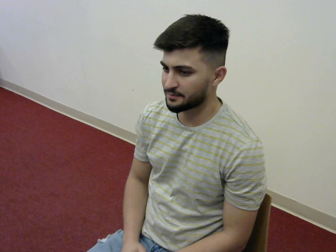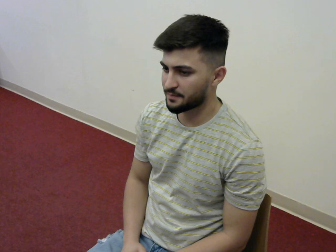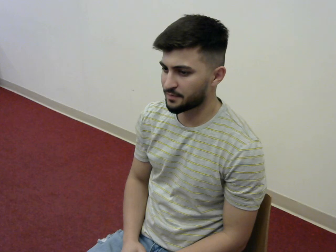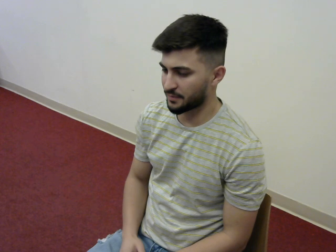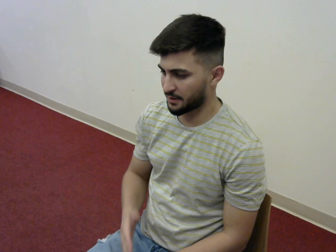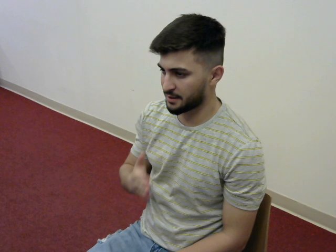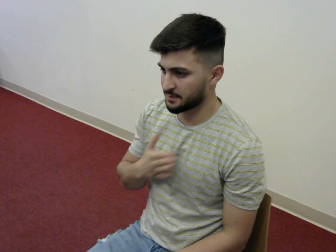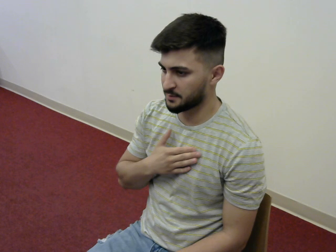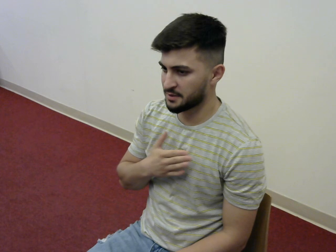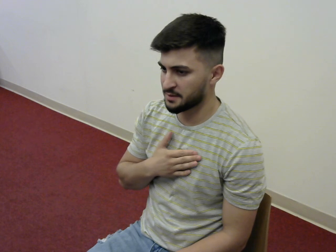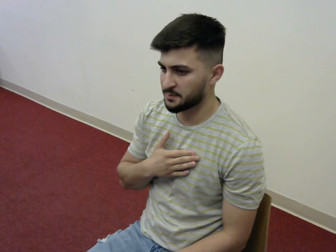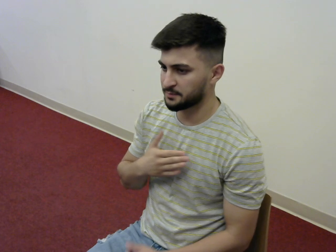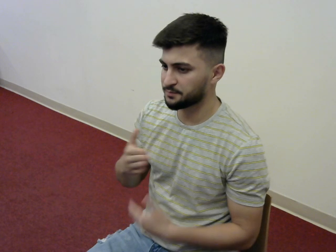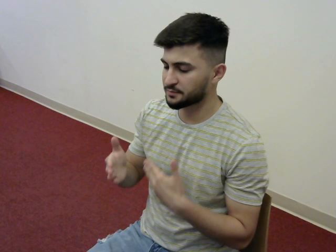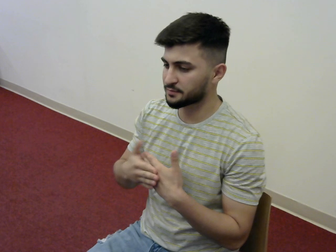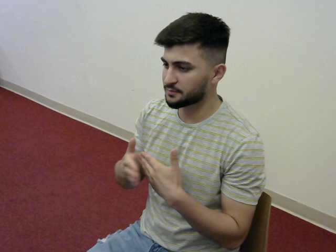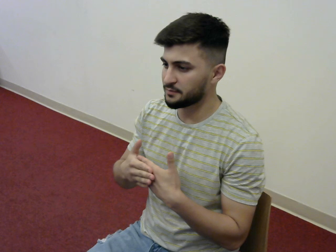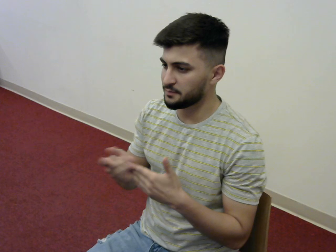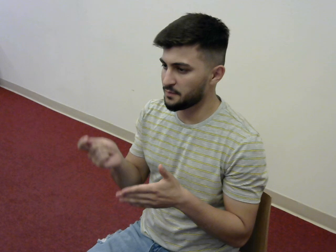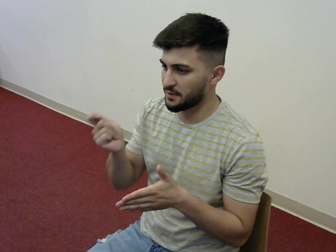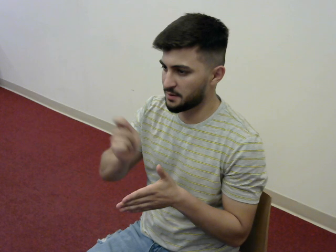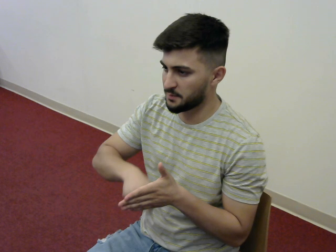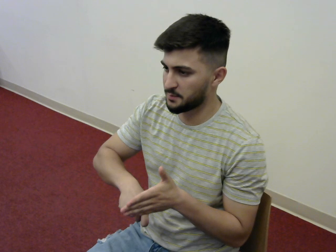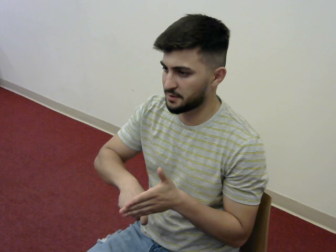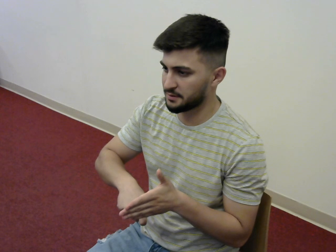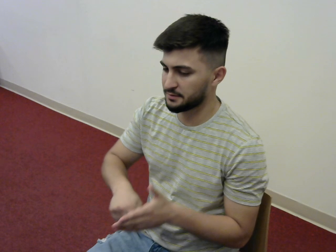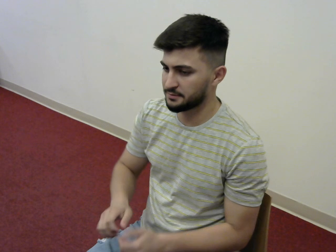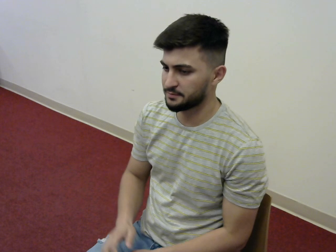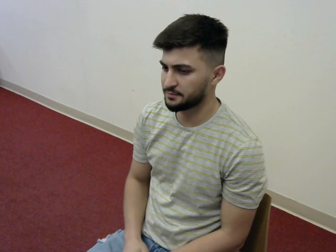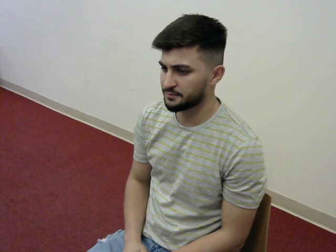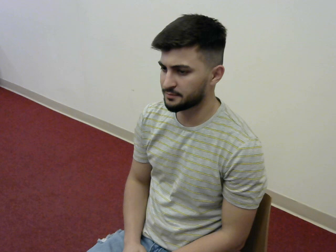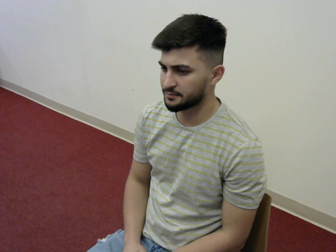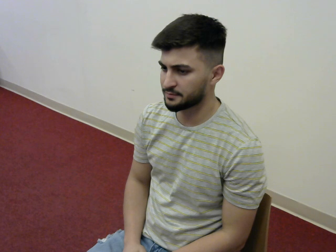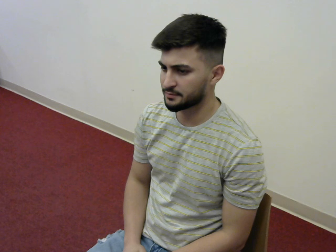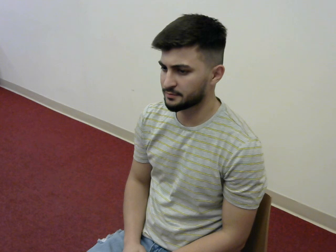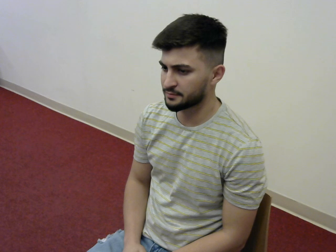Bizim qapımız bağlıdır